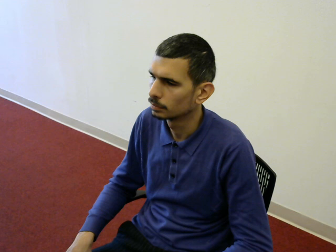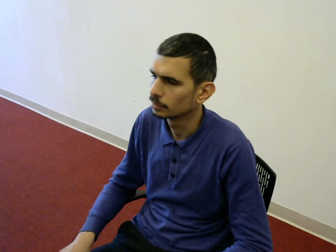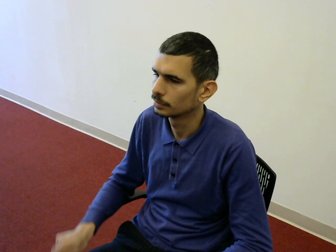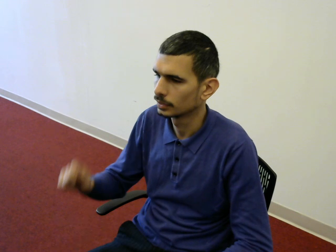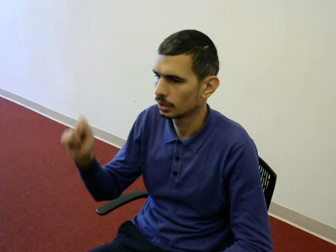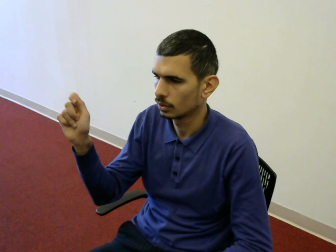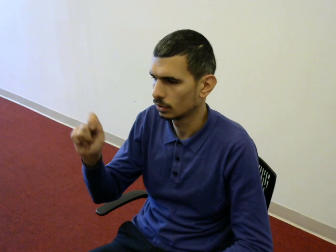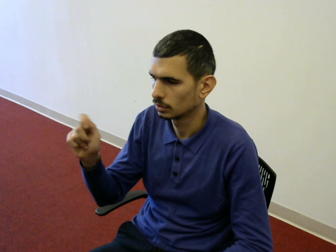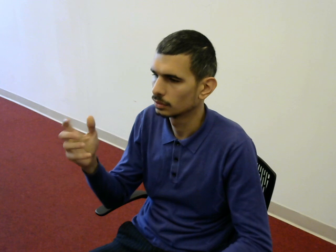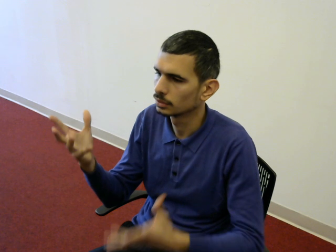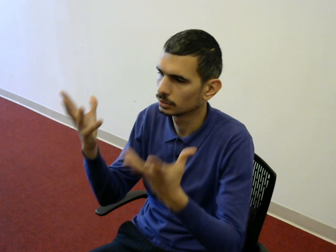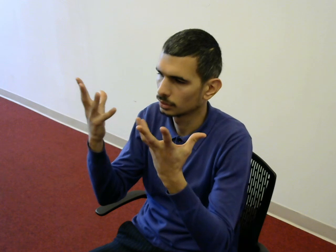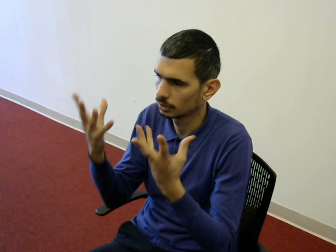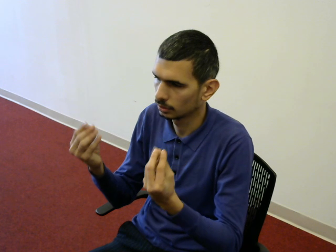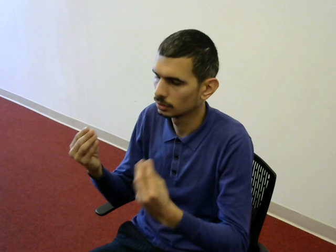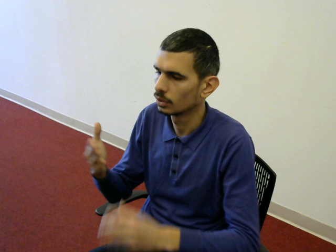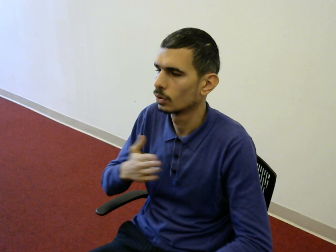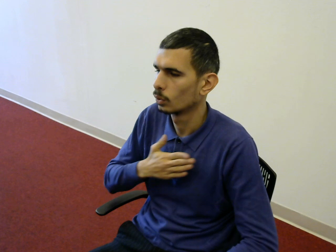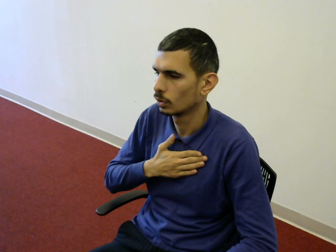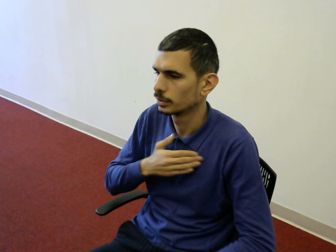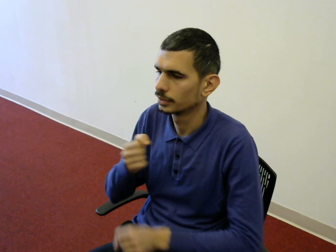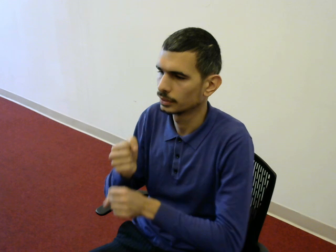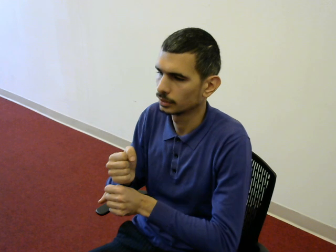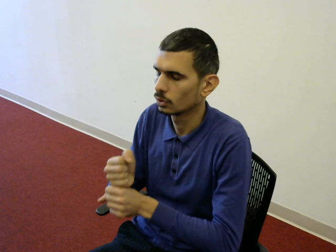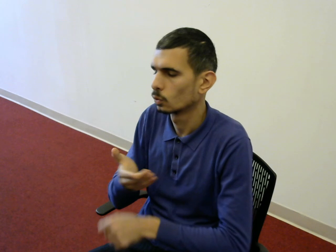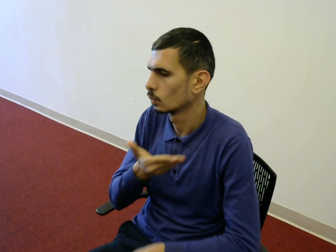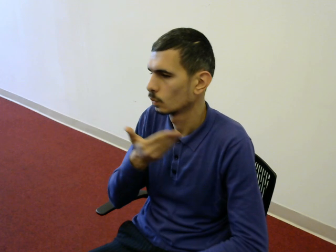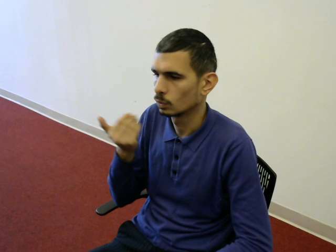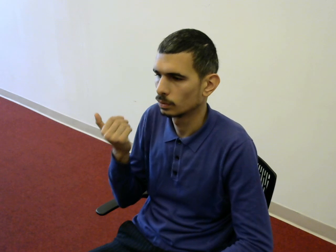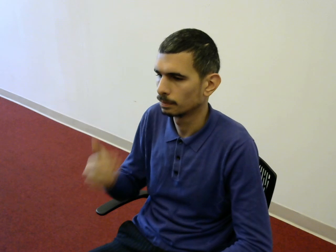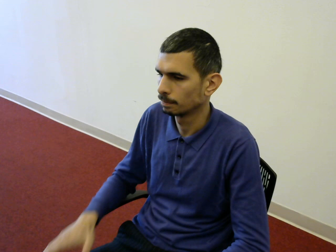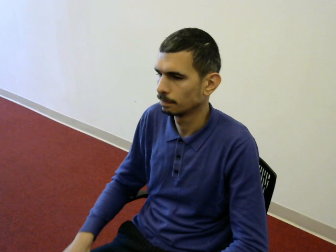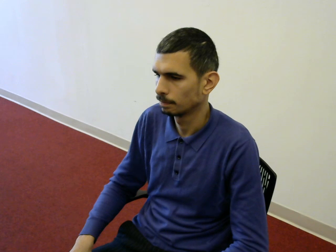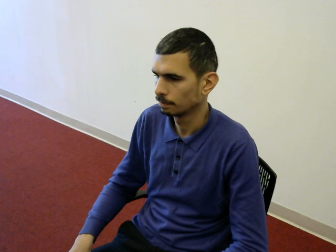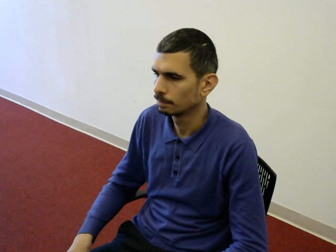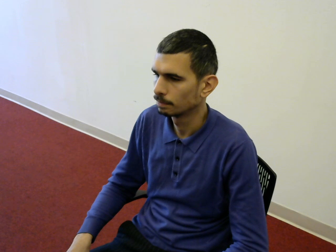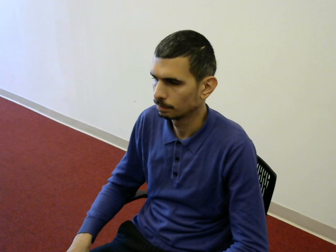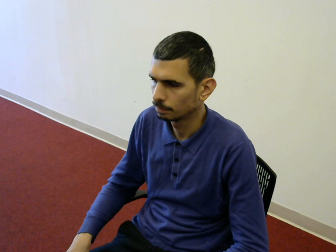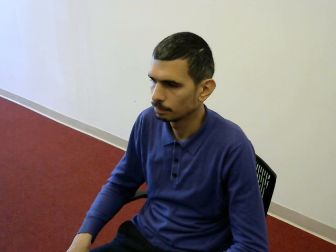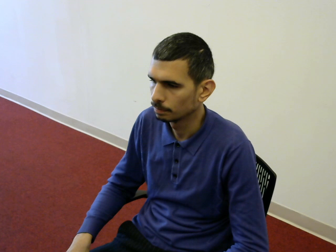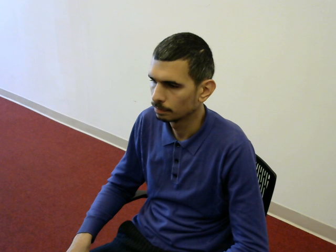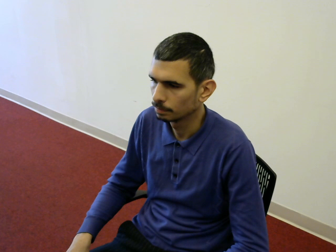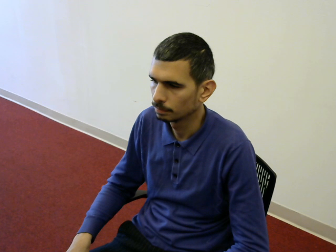Bazar günü mənim işim yoxdur